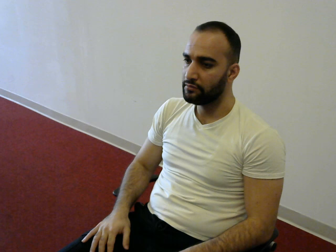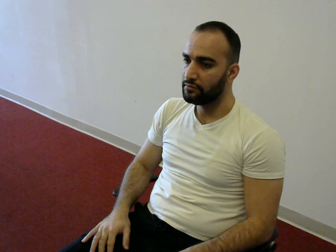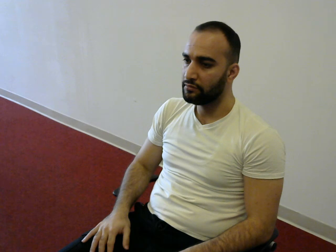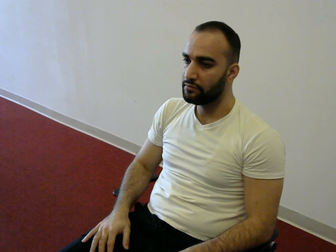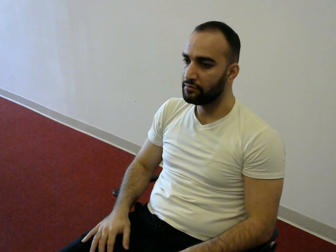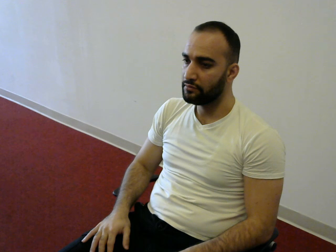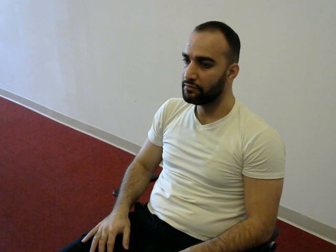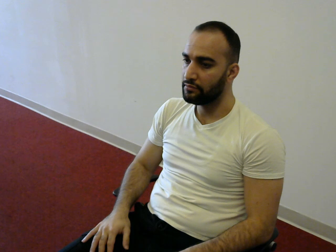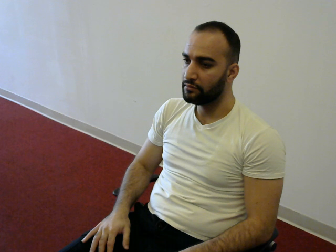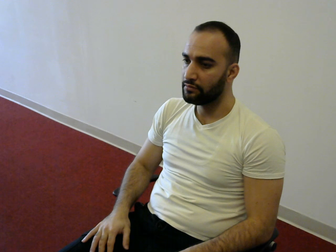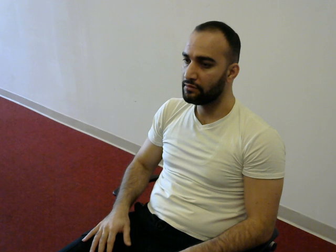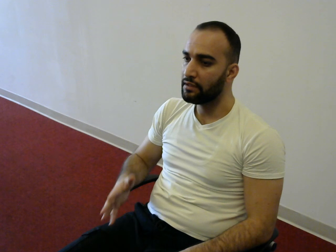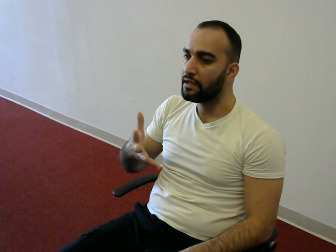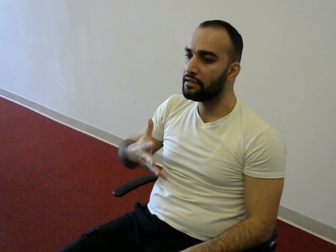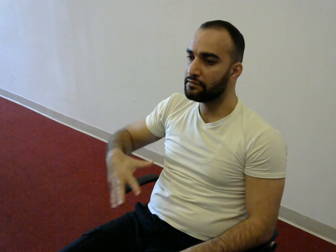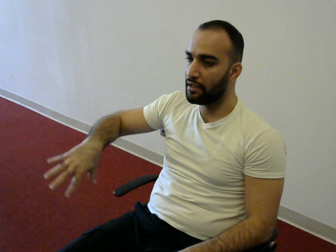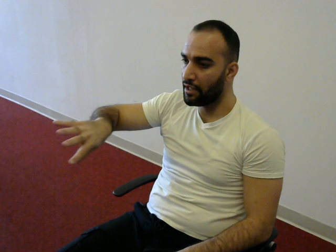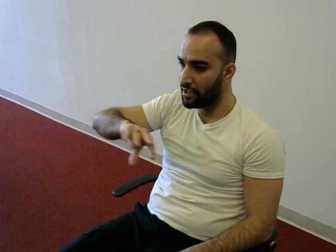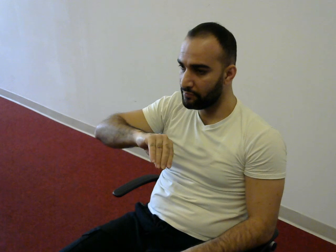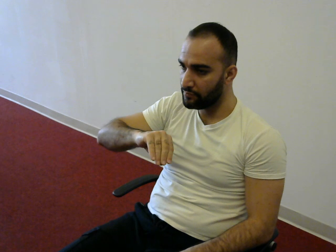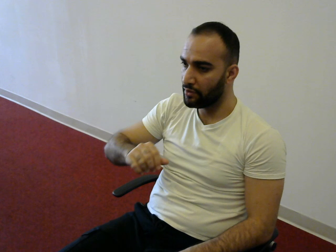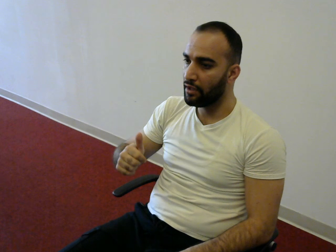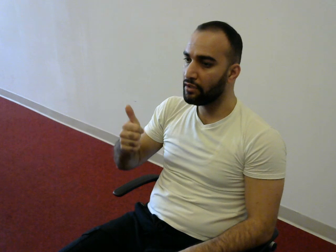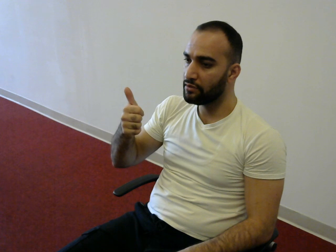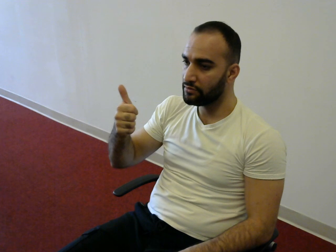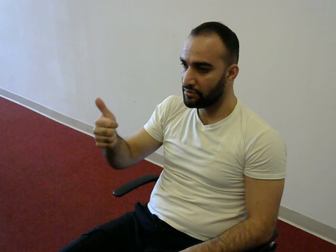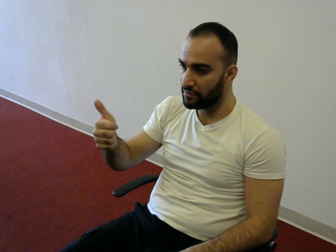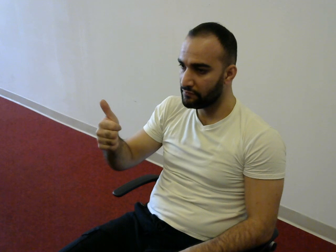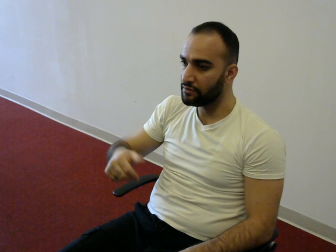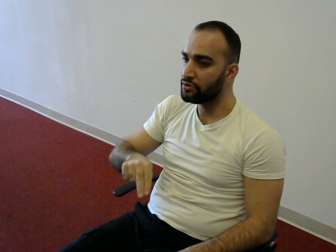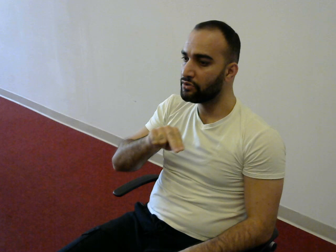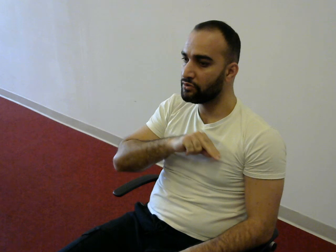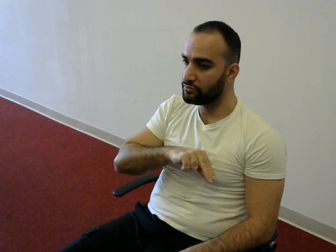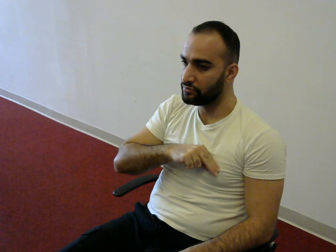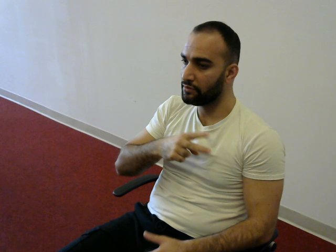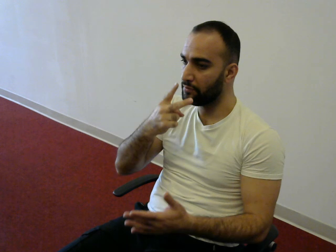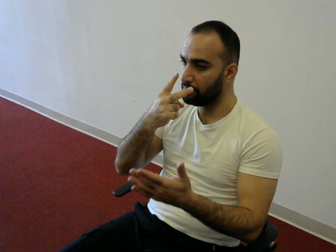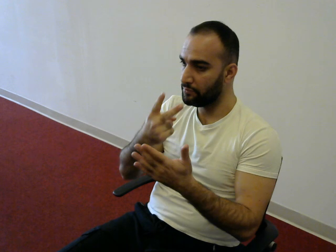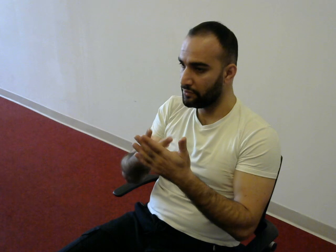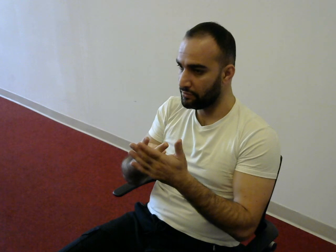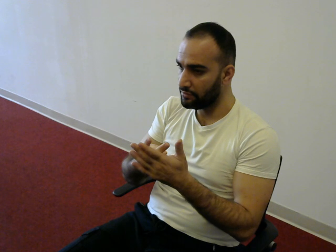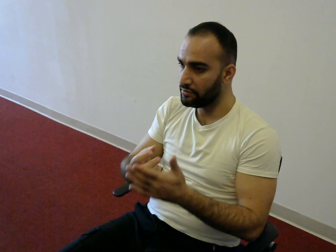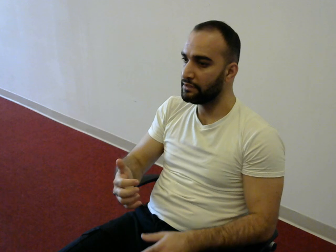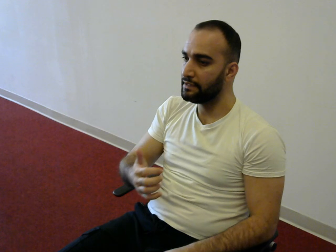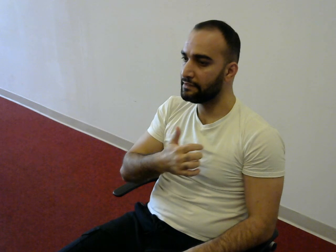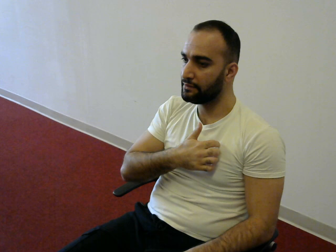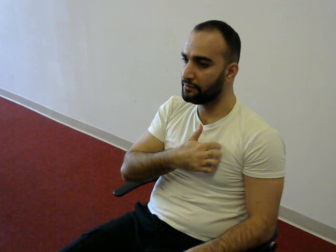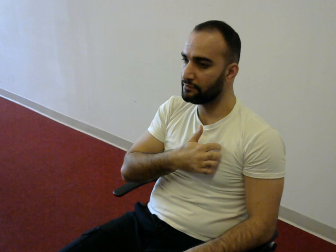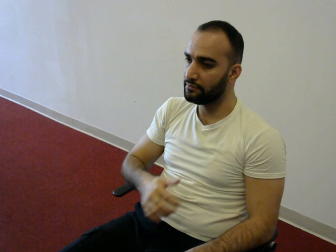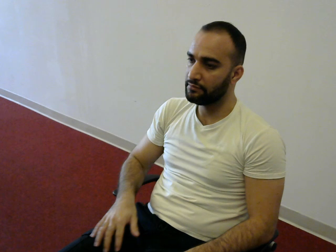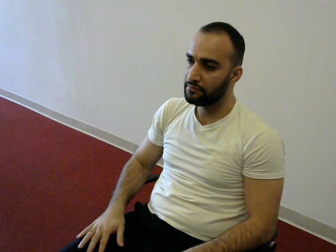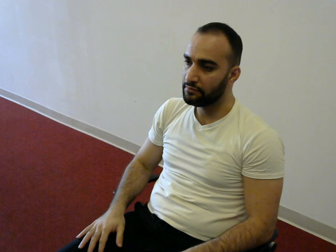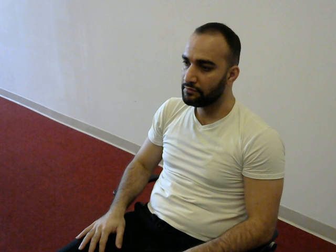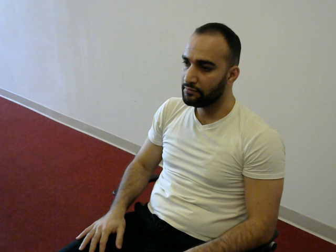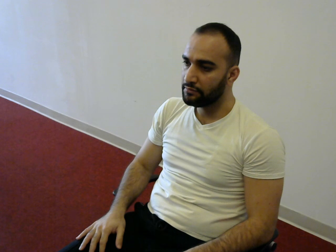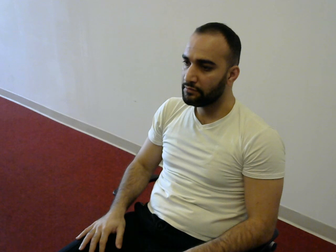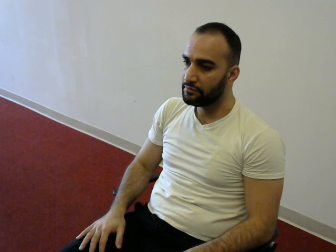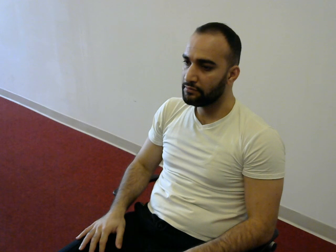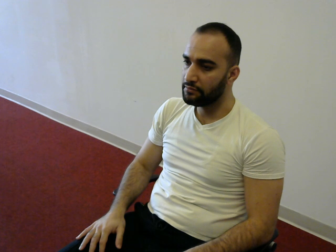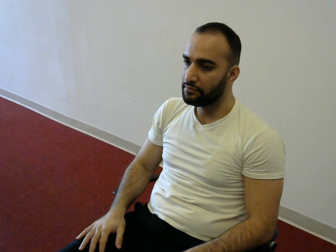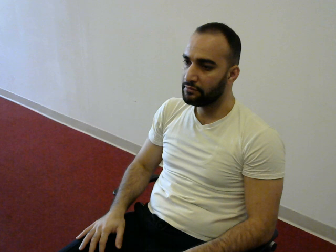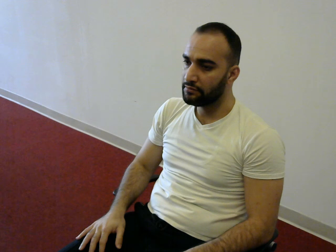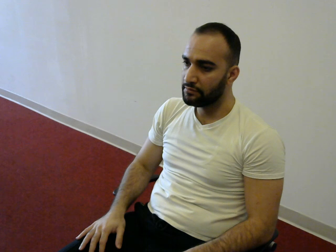Hamı yaxşı işlər görmək istəyir